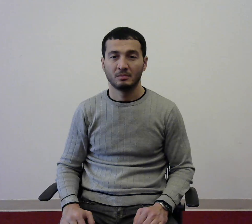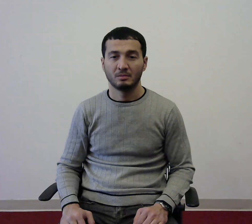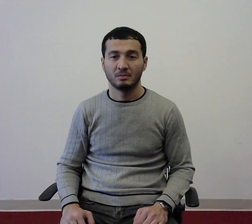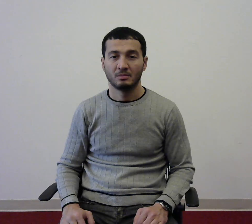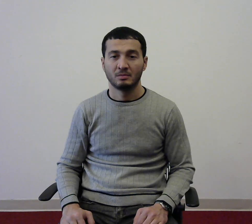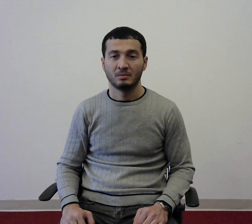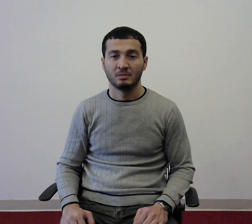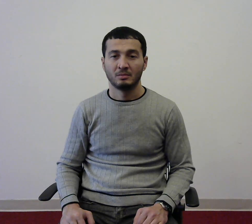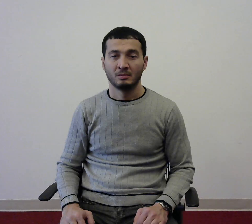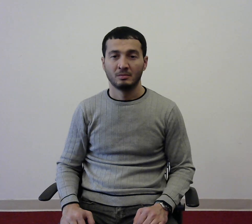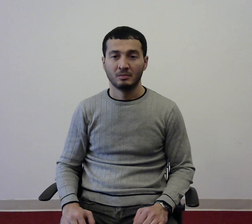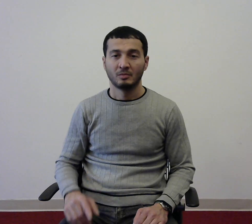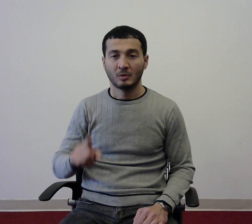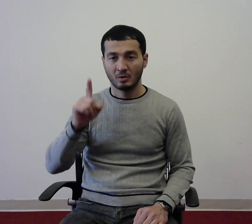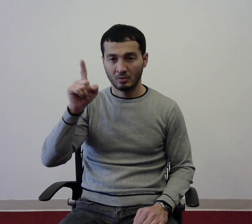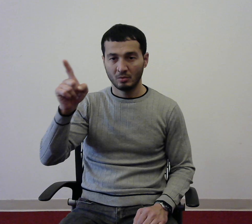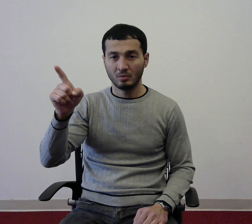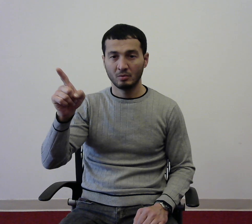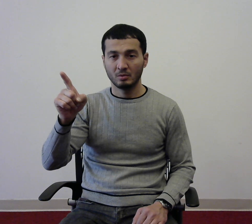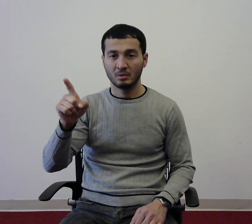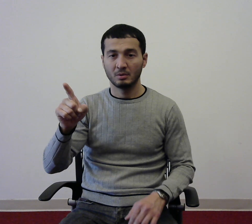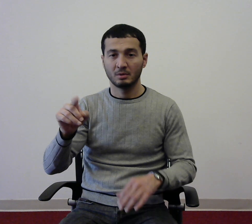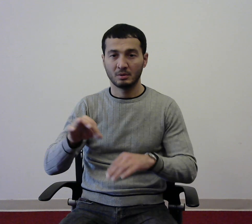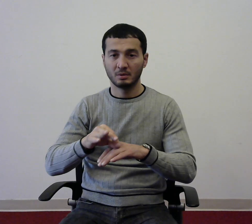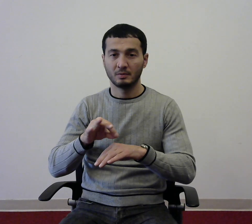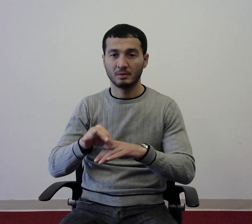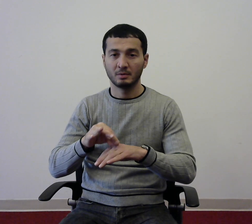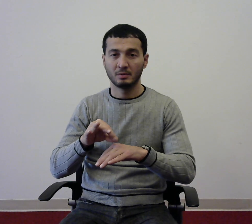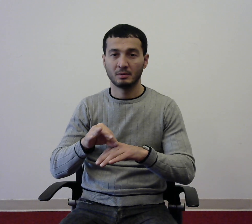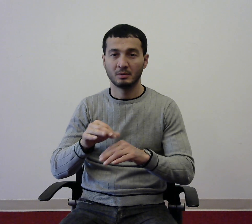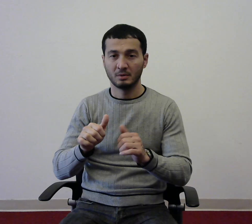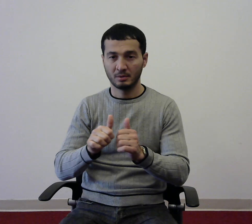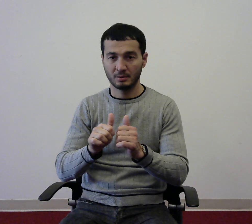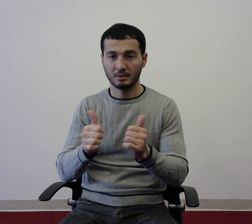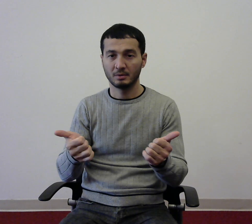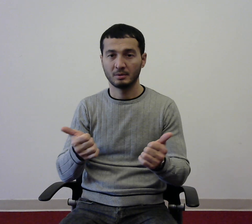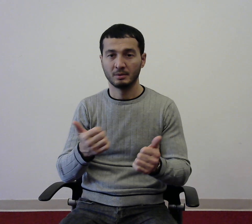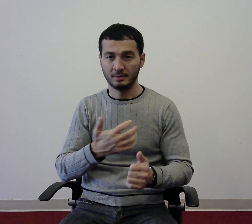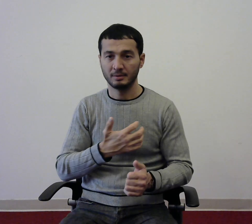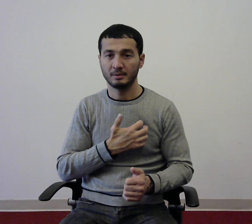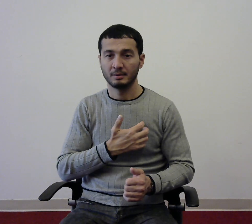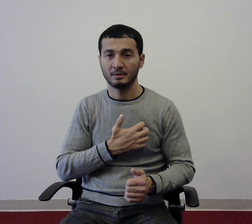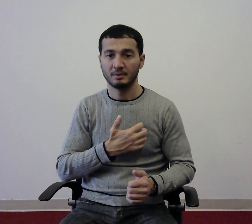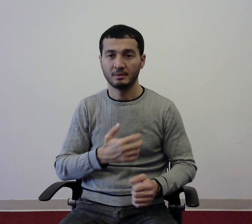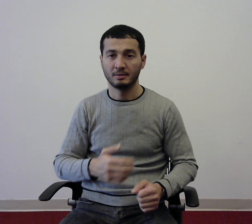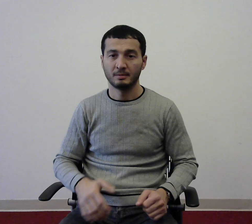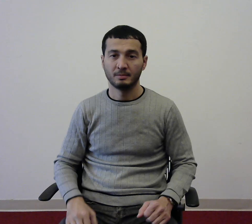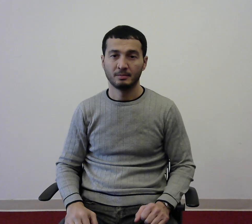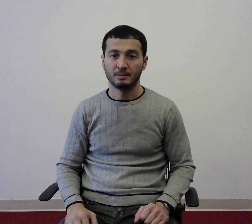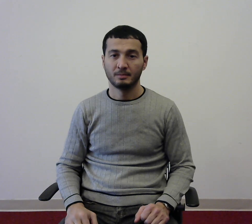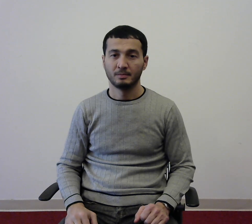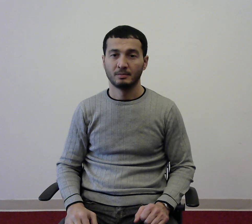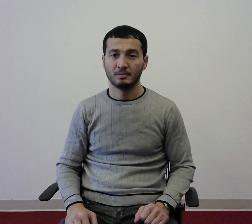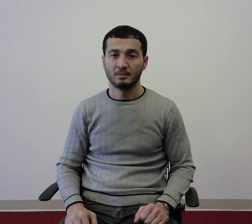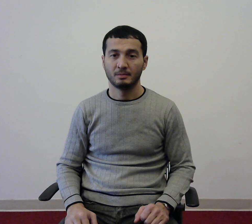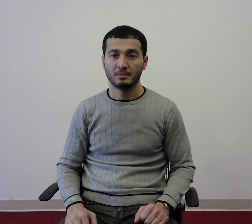O həyat yoldaşından ayrılmaq istəyir